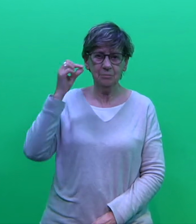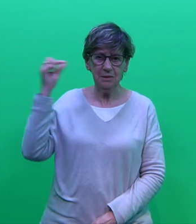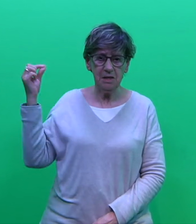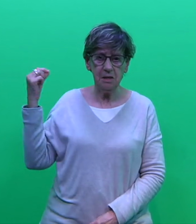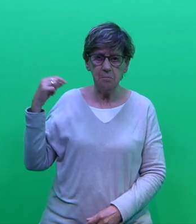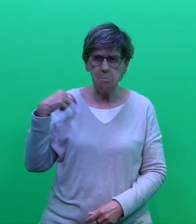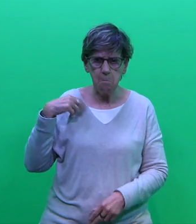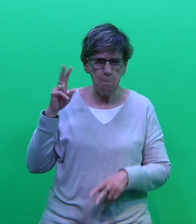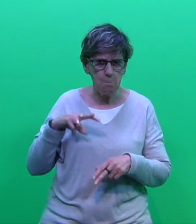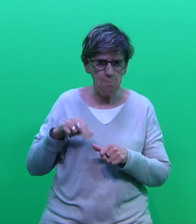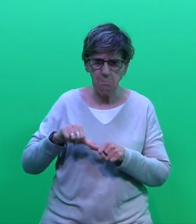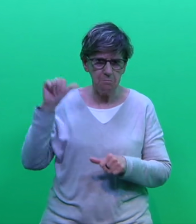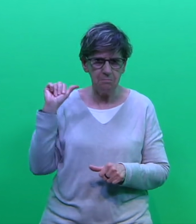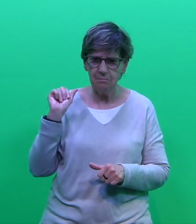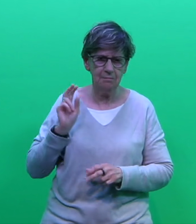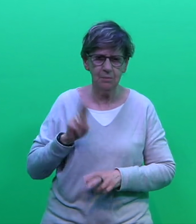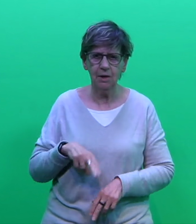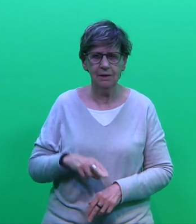No he sentit mai un xiulet.